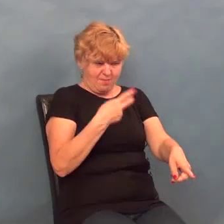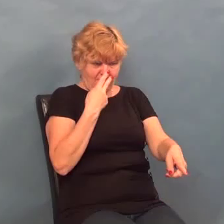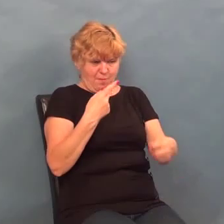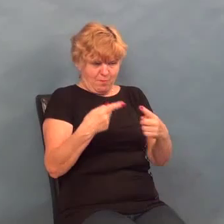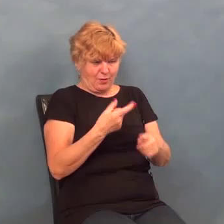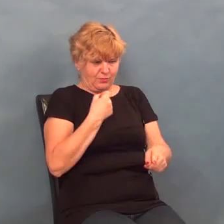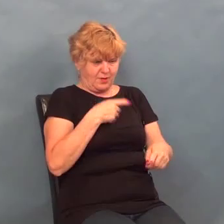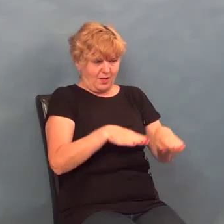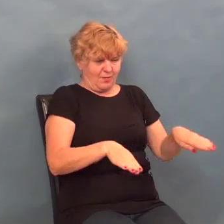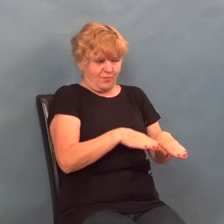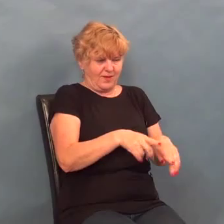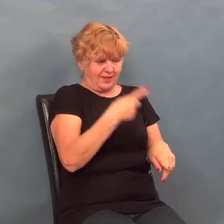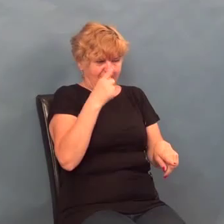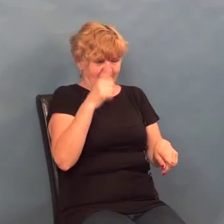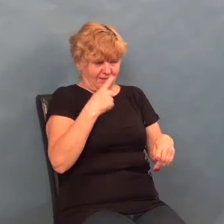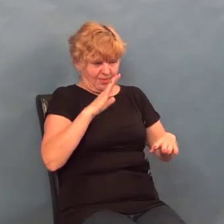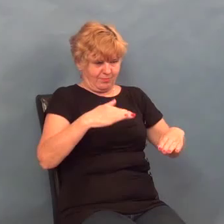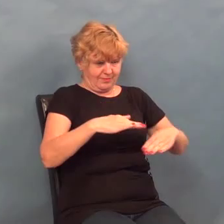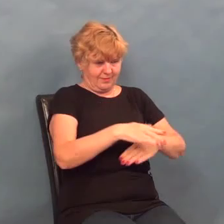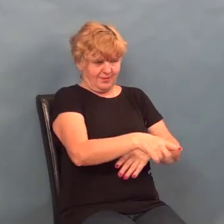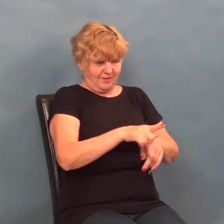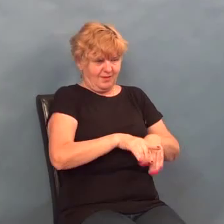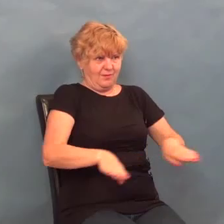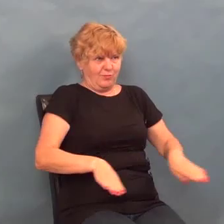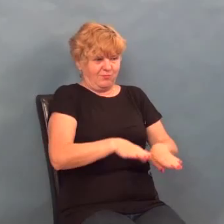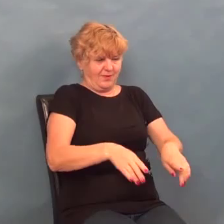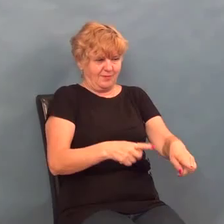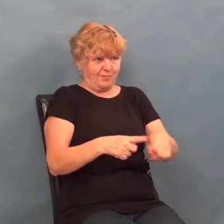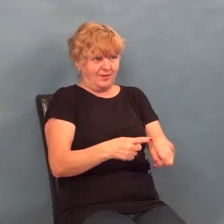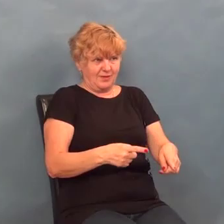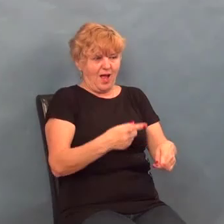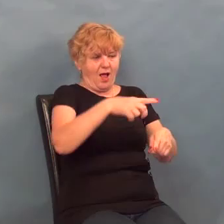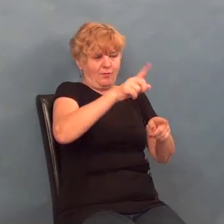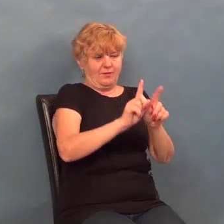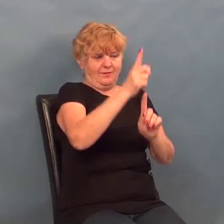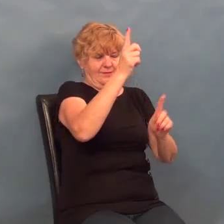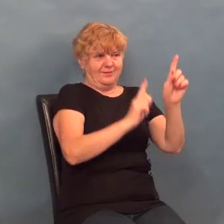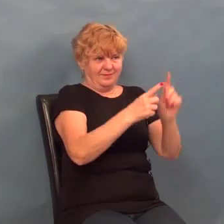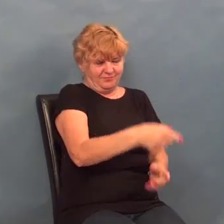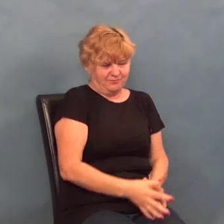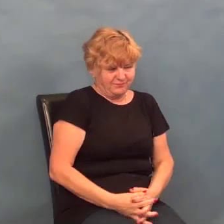Ja widzę, że to jest połączone, że nie wolno alkoholu na terenie basenu.